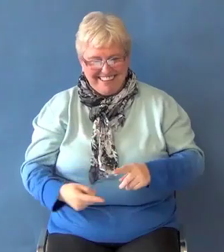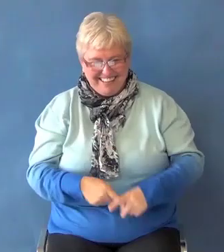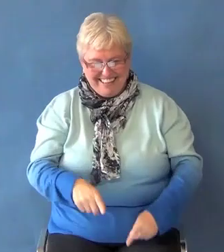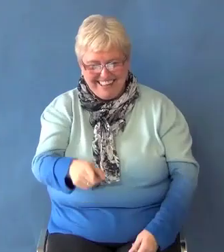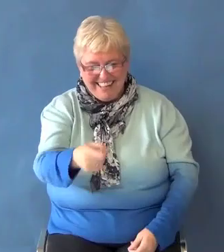Nie pasuje.